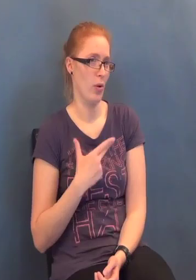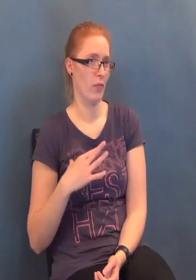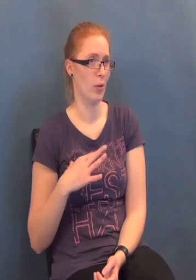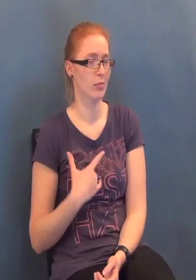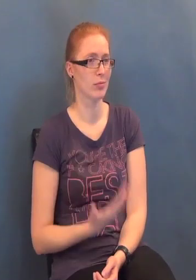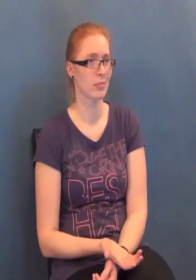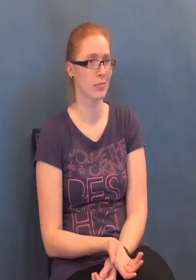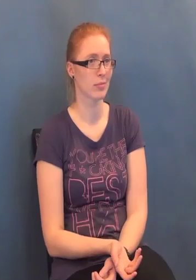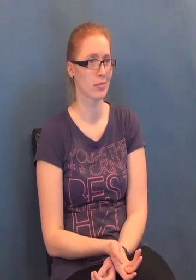Ja w weekendy jestem wolna.